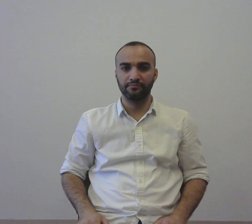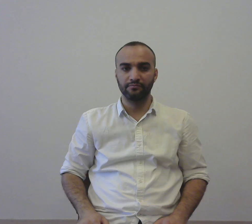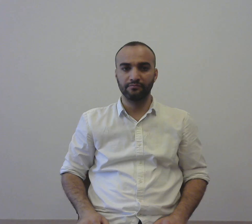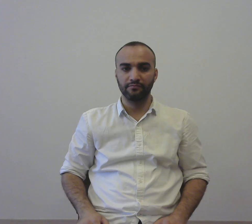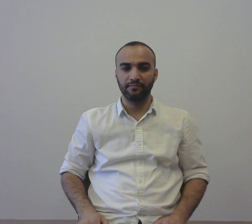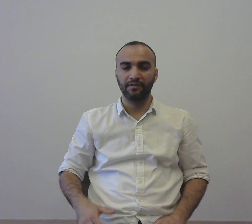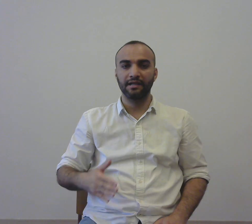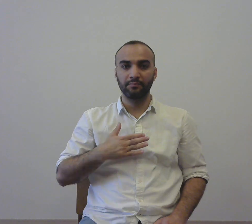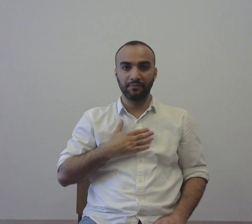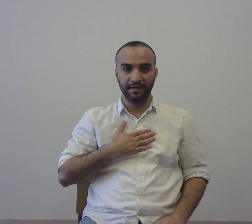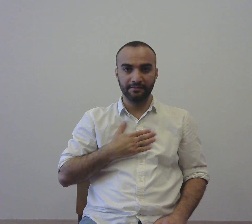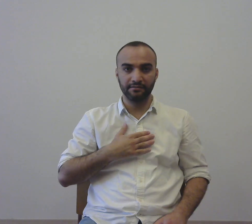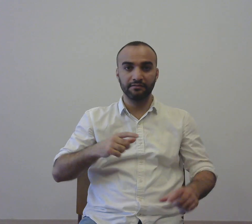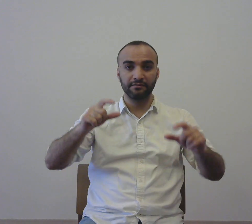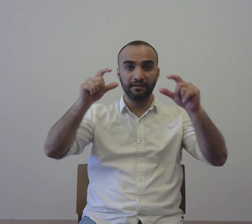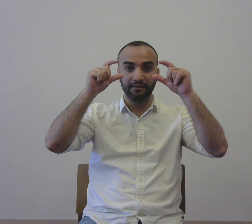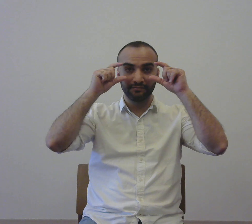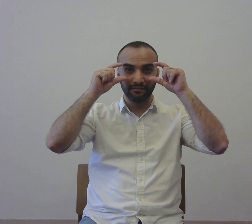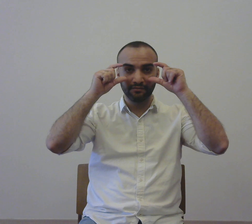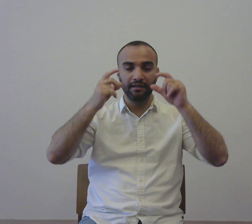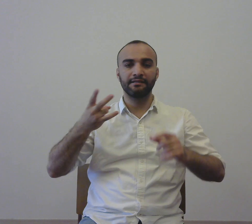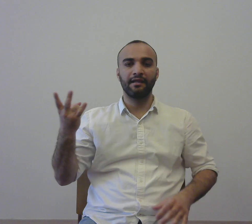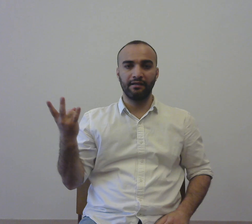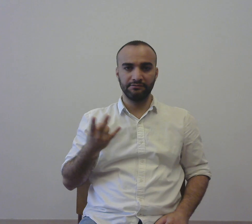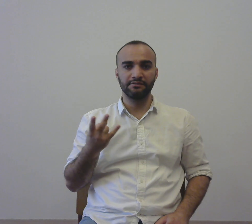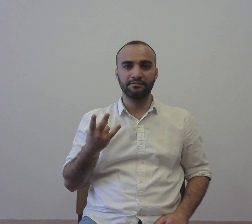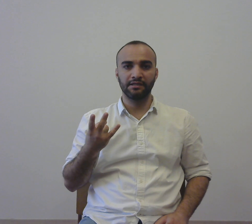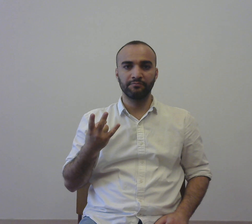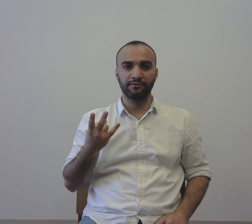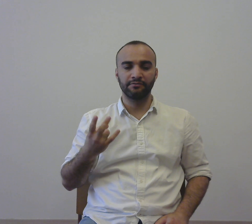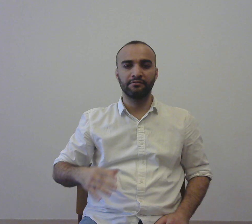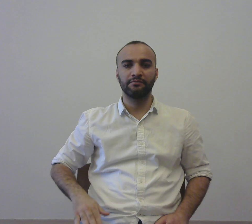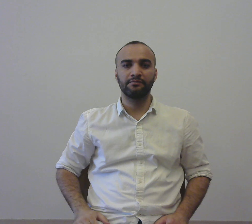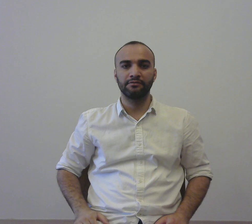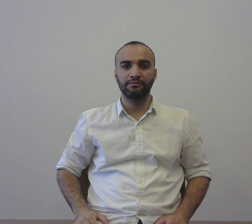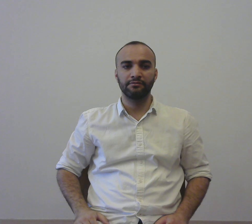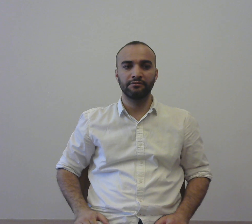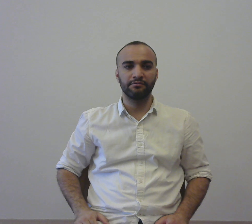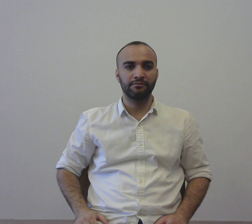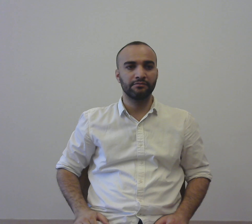Mənə eynək lazımdır